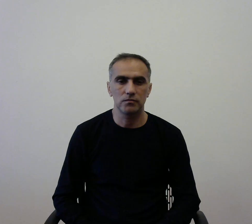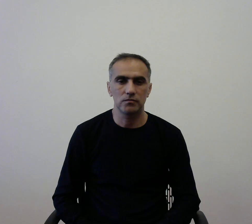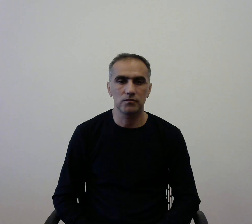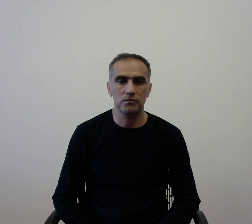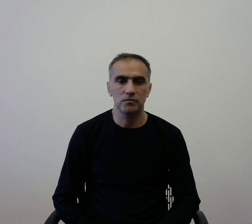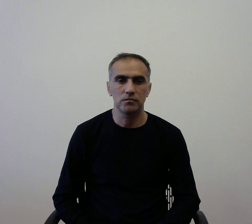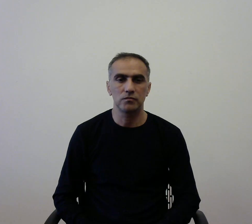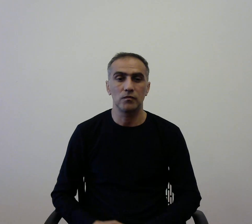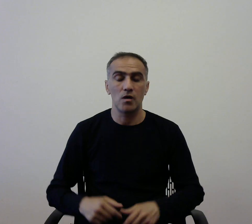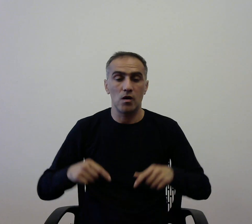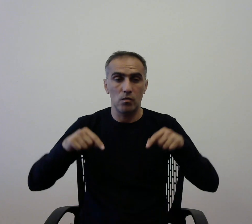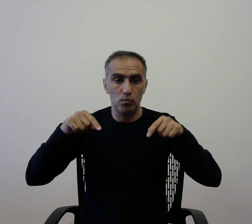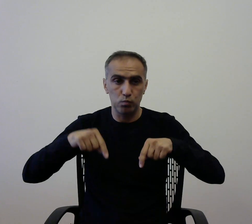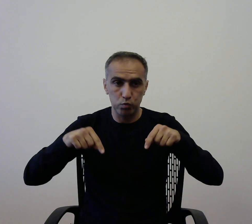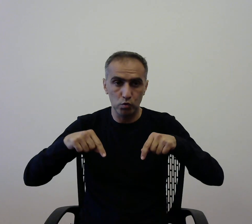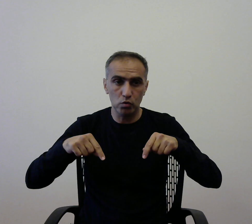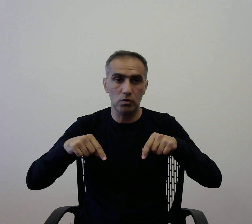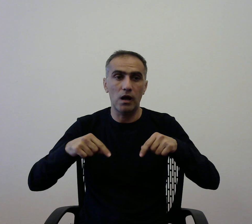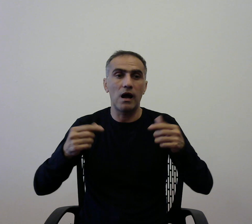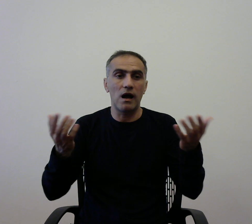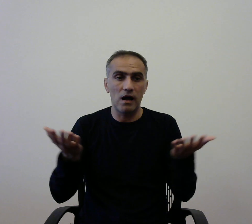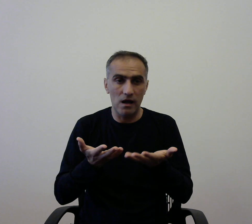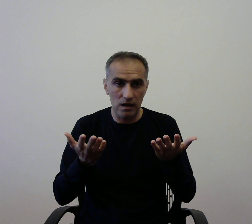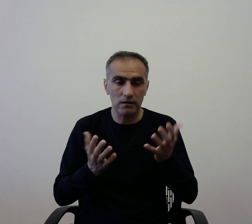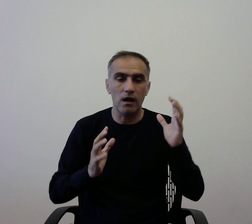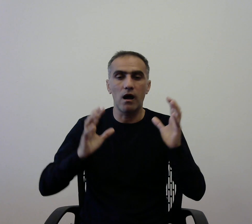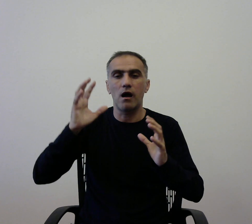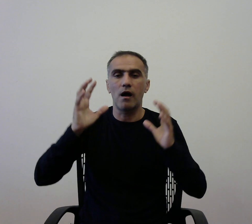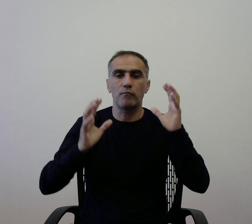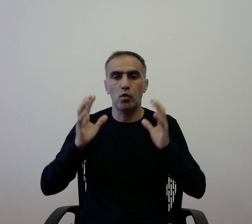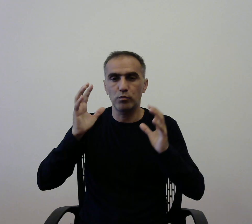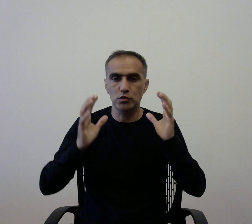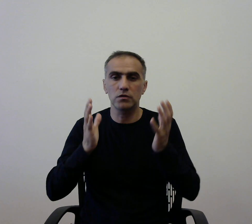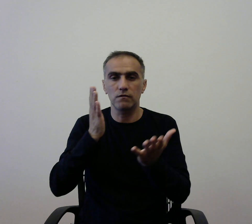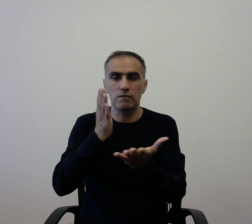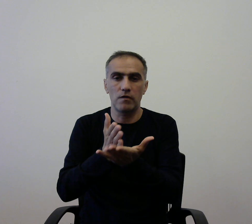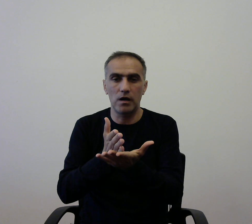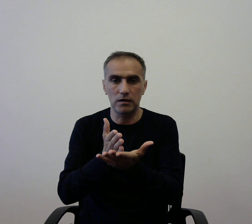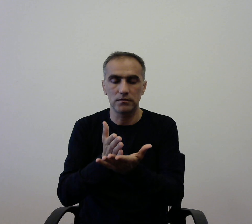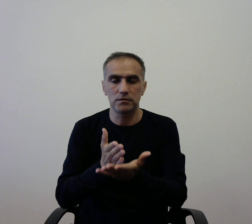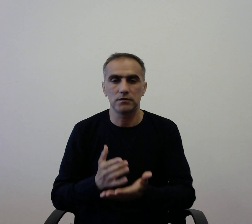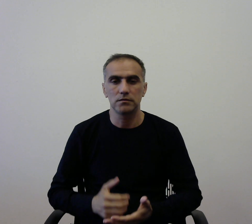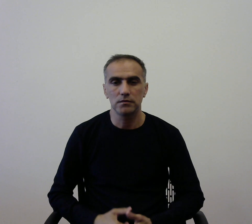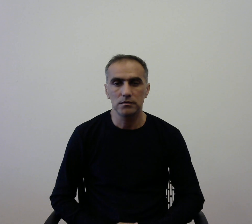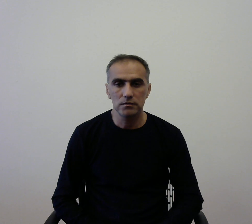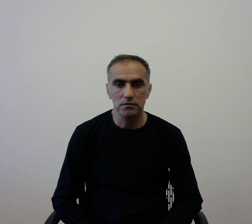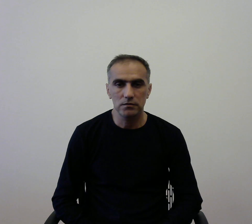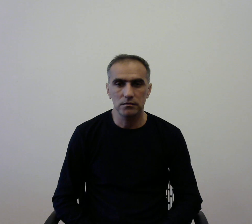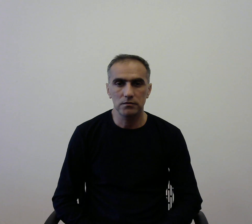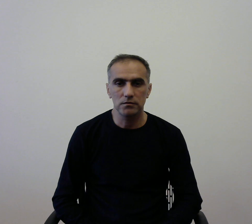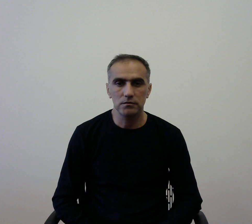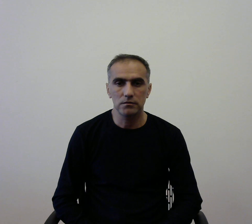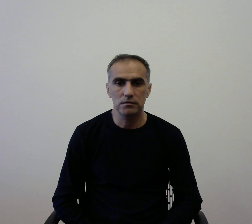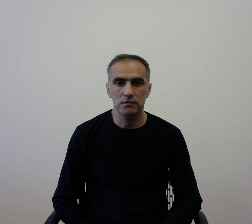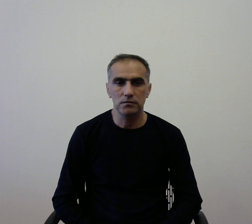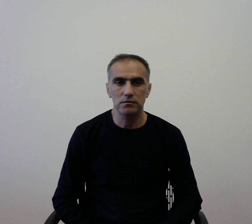Burda harda avtobus var?